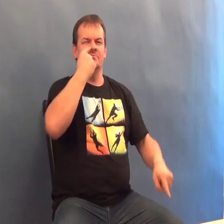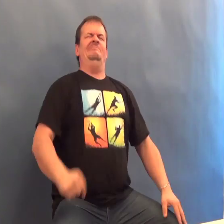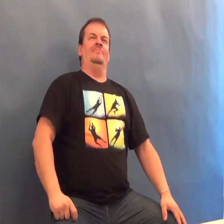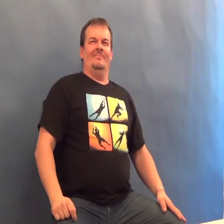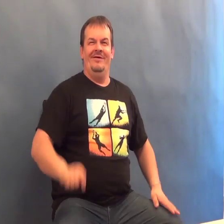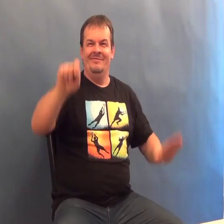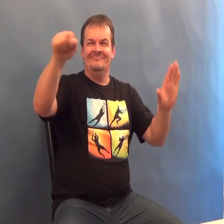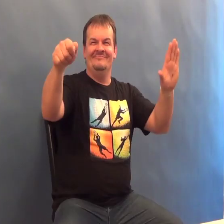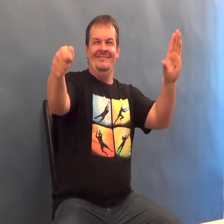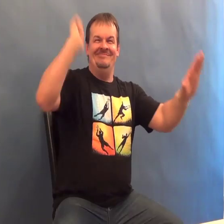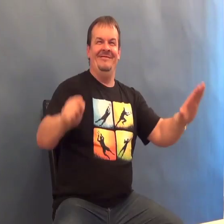Charlie Chaplin znowu wyjmuje go, a tą smugą trafia w twarz policjanta.